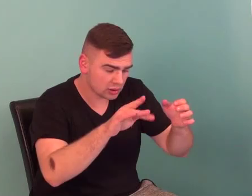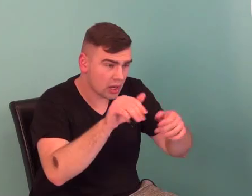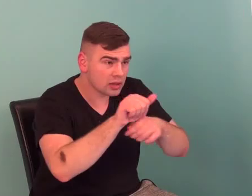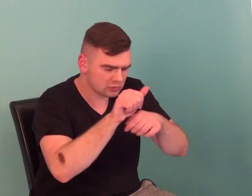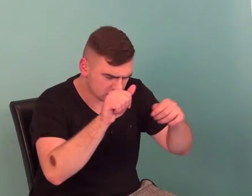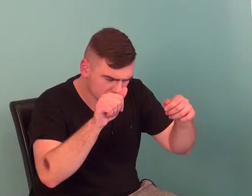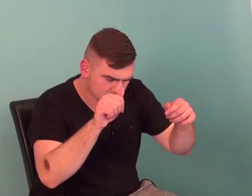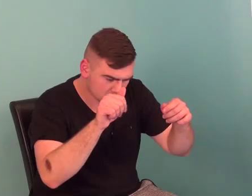Jedenasty.